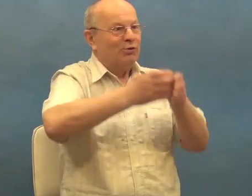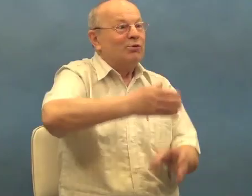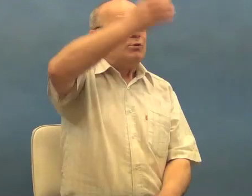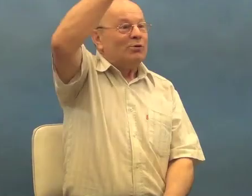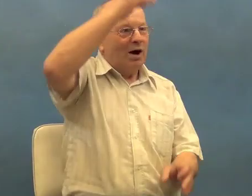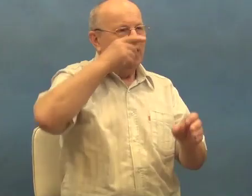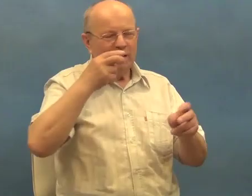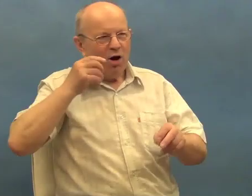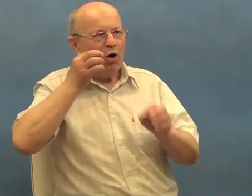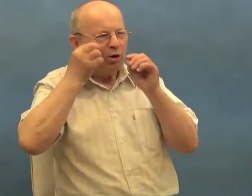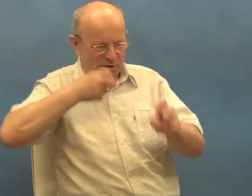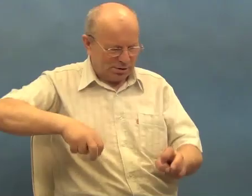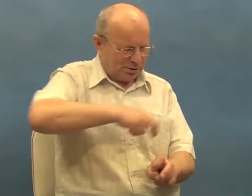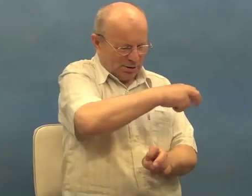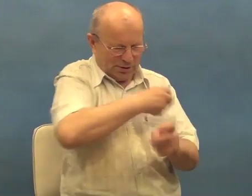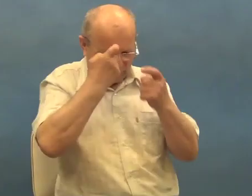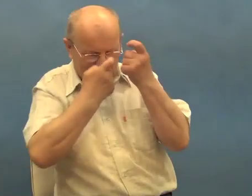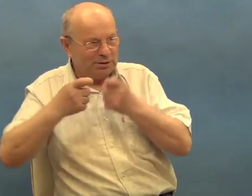Kot zastanawiał się jak przez nią wejść do góry.